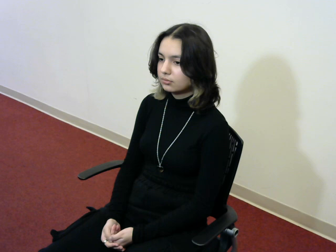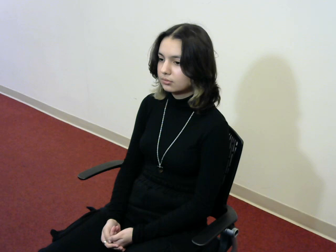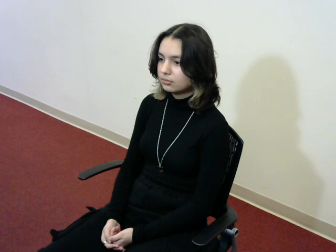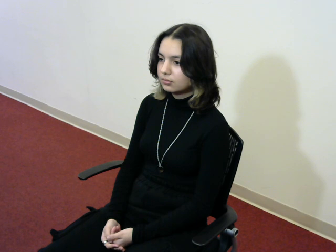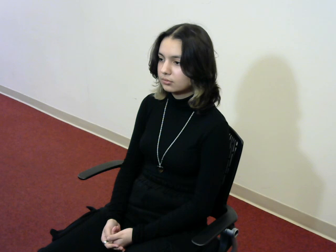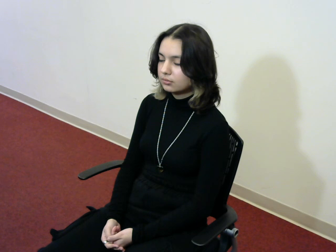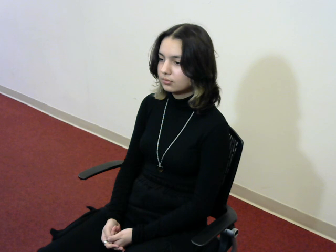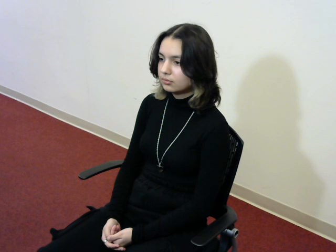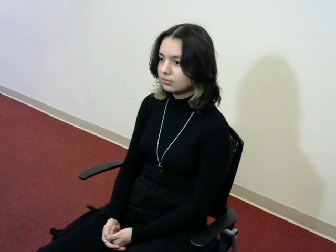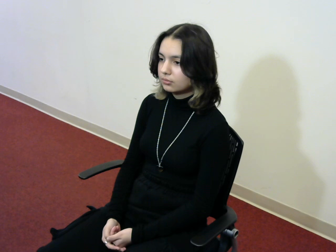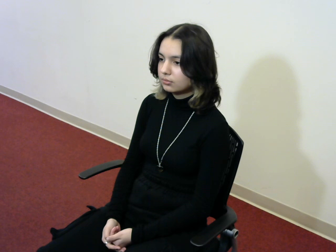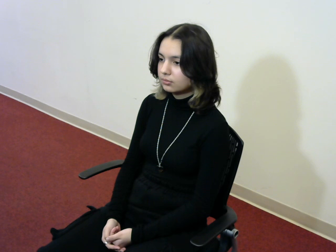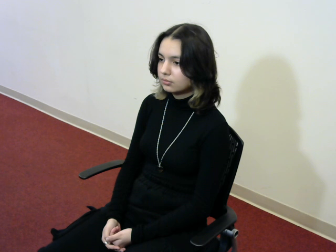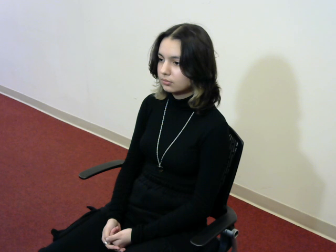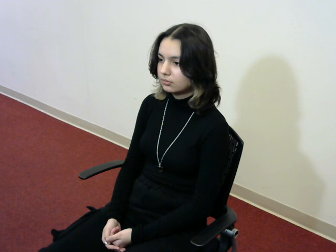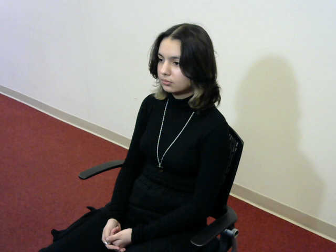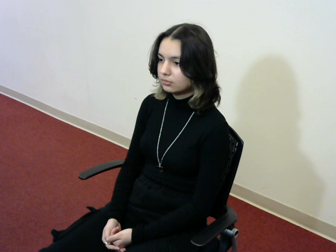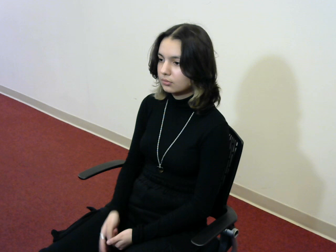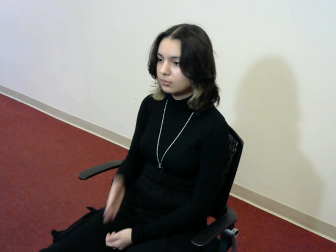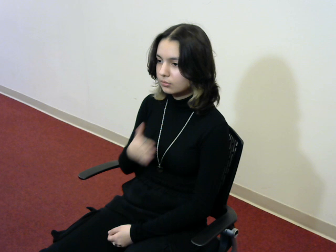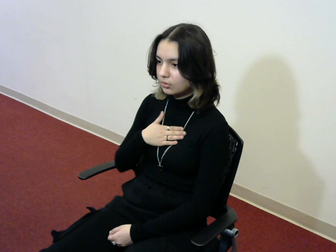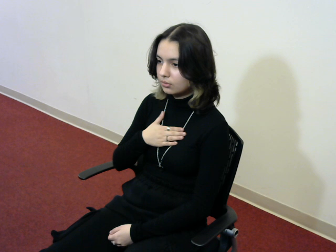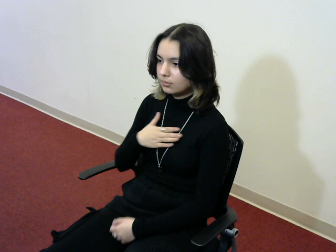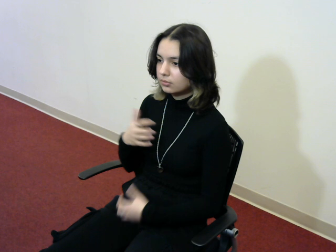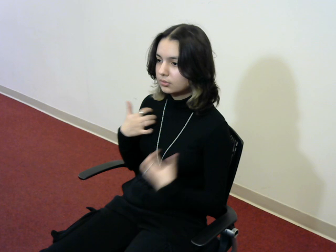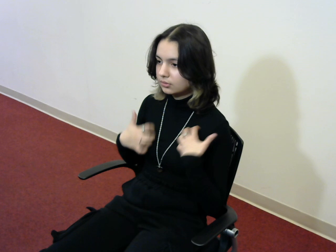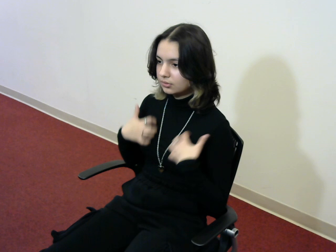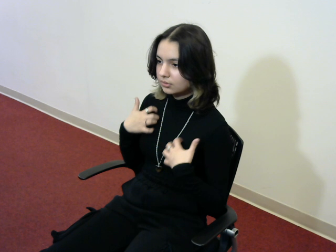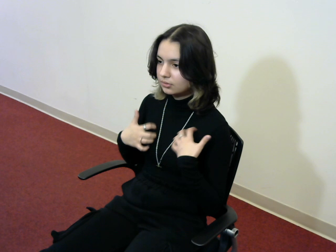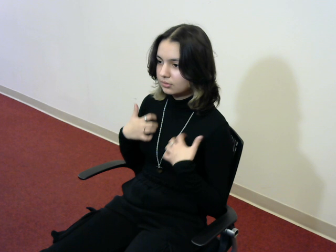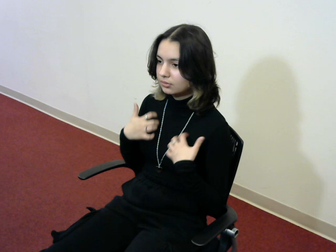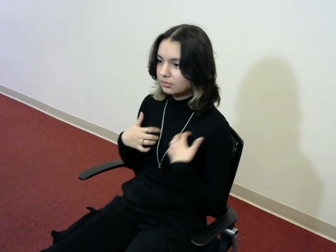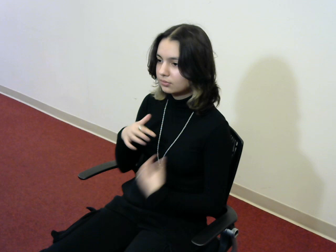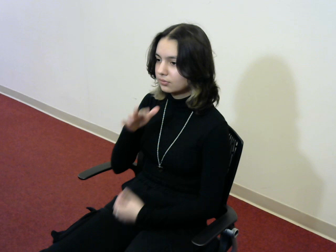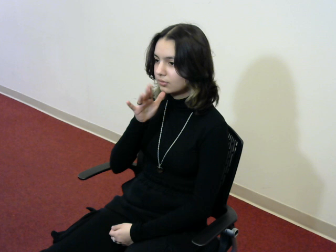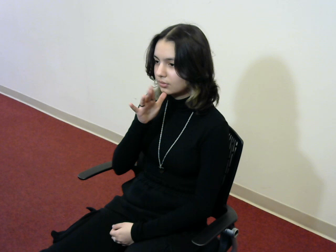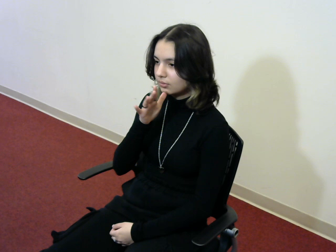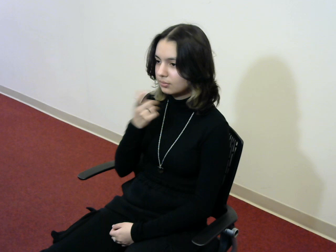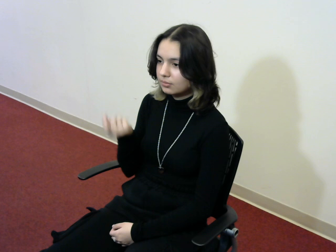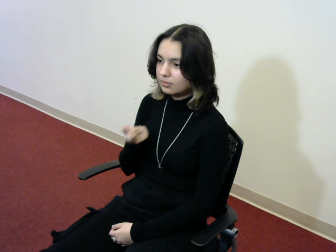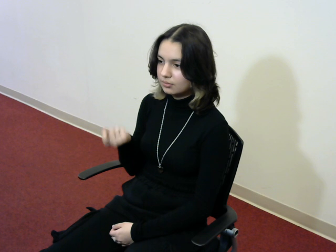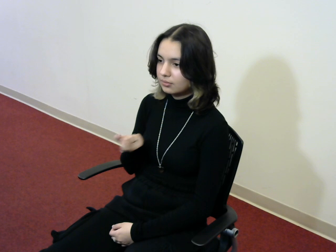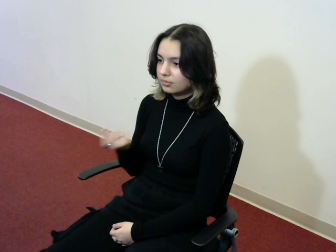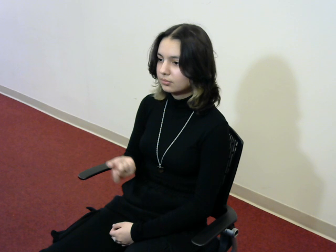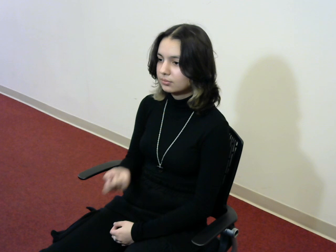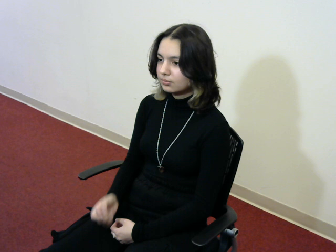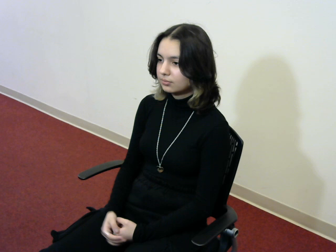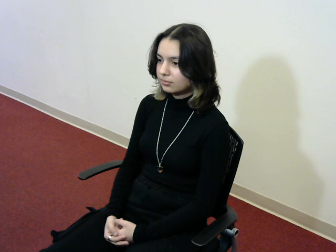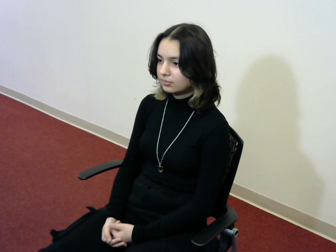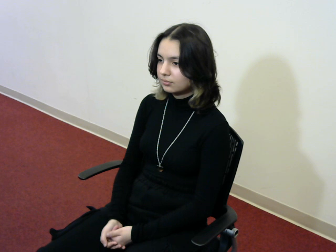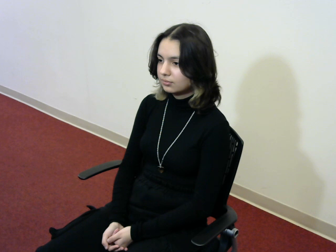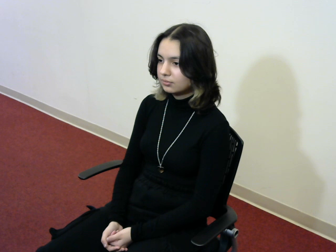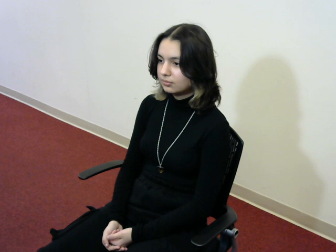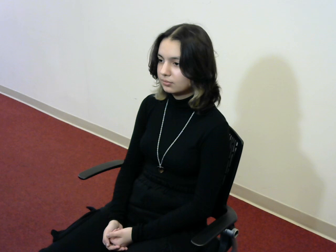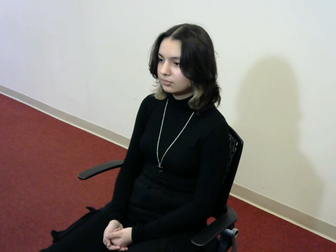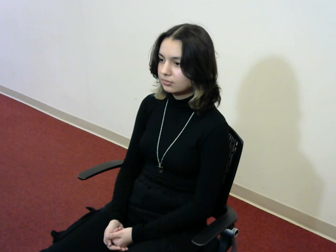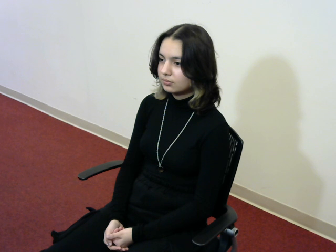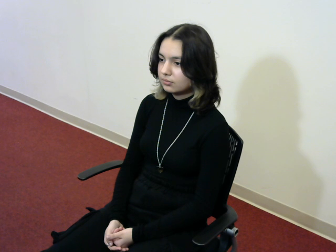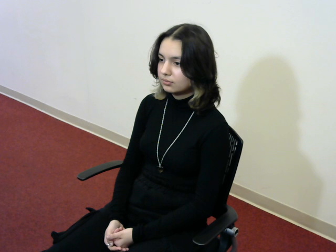Mən tələsirəm, vaxtım azdır